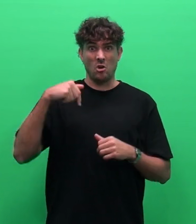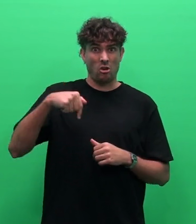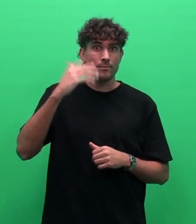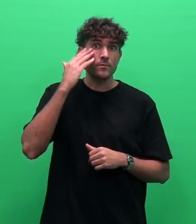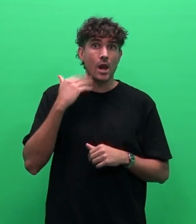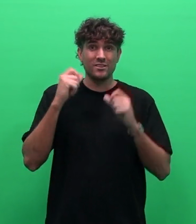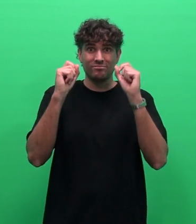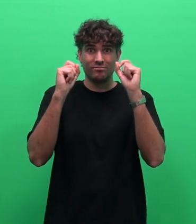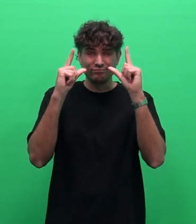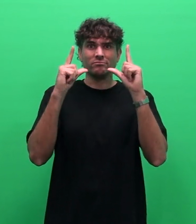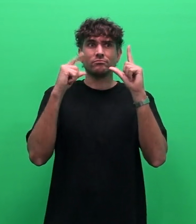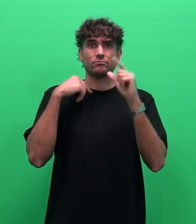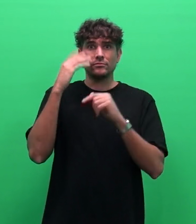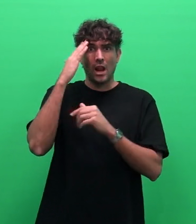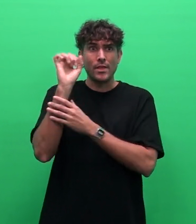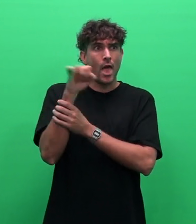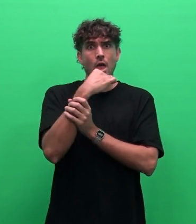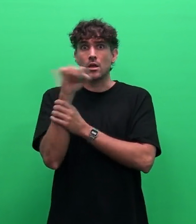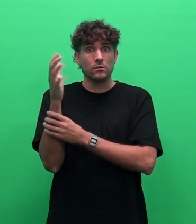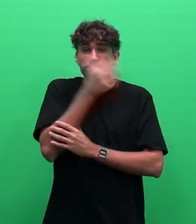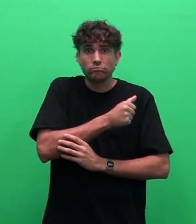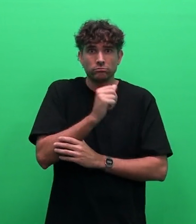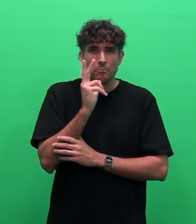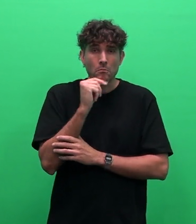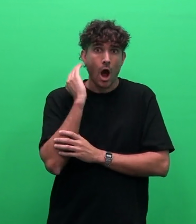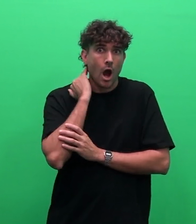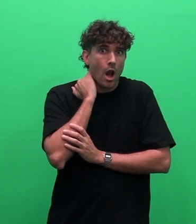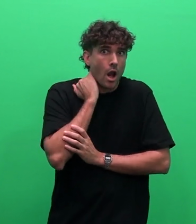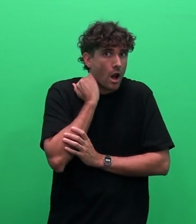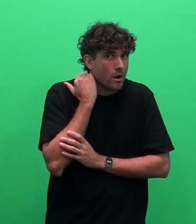Aquest matí quan m'he llevat no podia girar el cap, em feien molt de mal les cervicals.